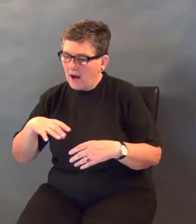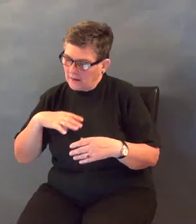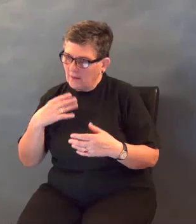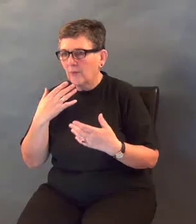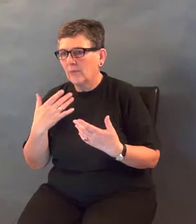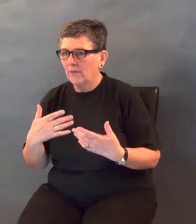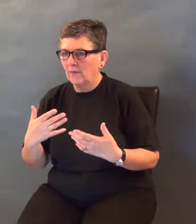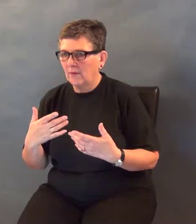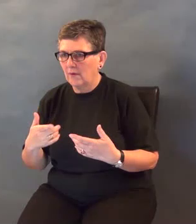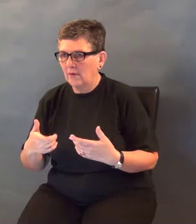Rano czy po południu?